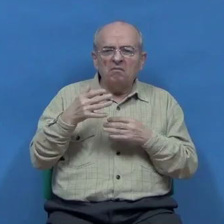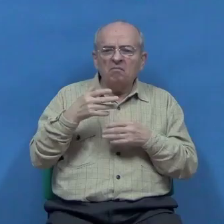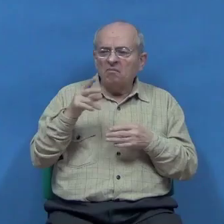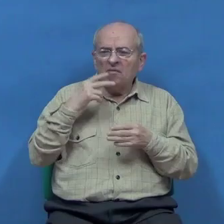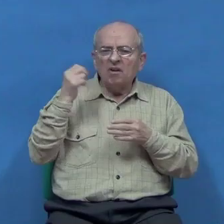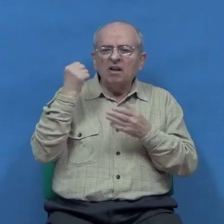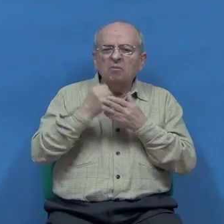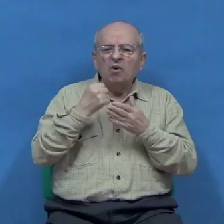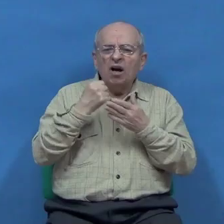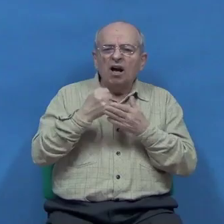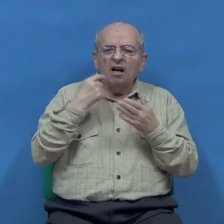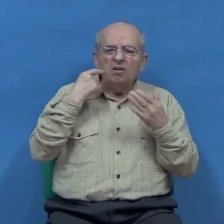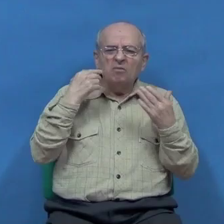Pukali do drzwi, słychać było głośny dźwięk.